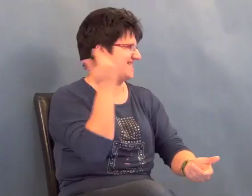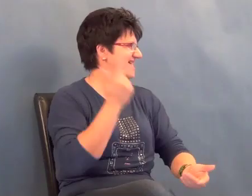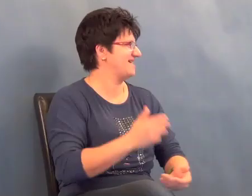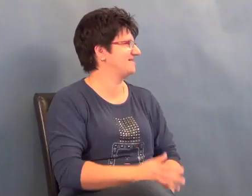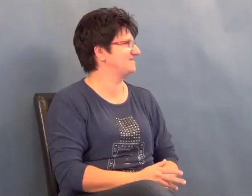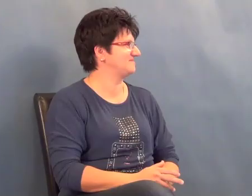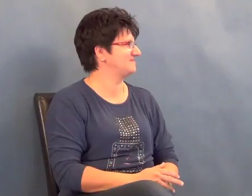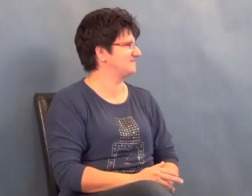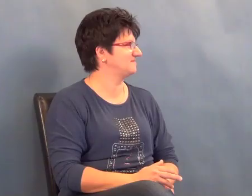Nie ma.